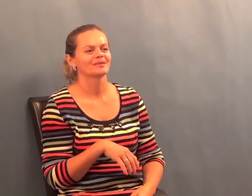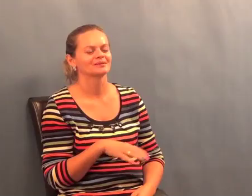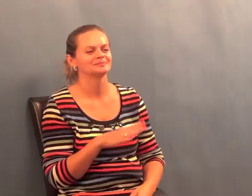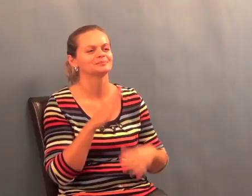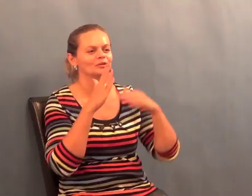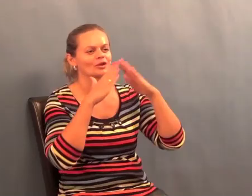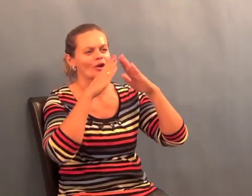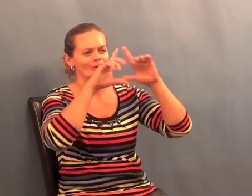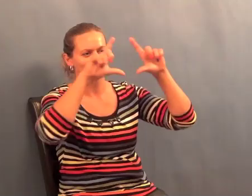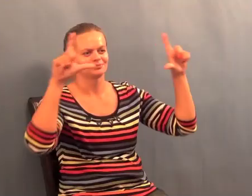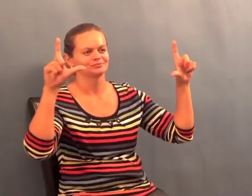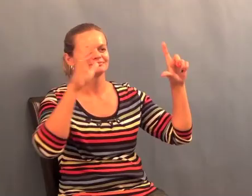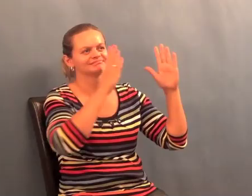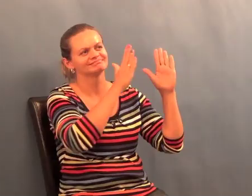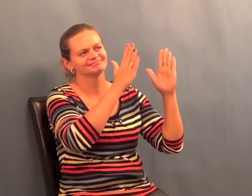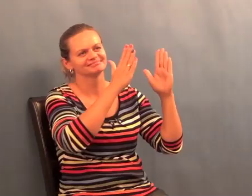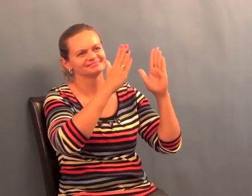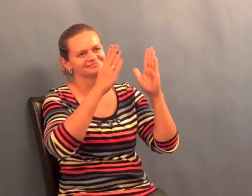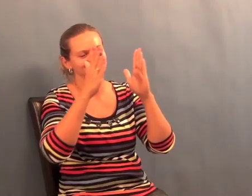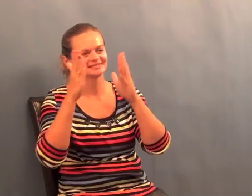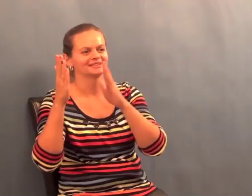Jest sobie dom szeregowy.